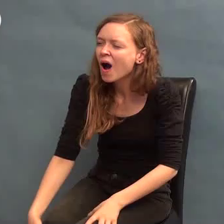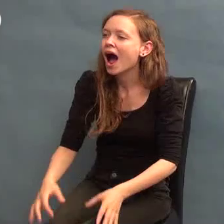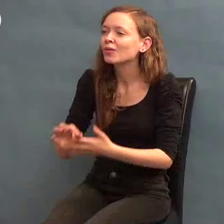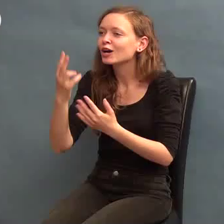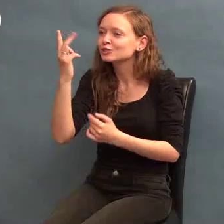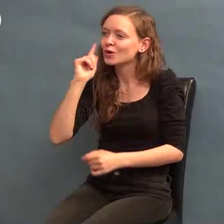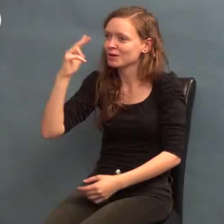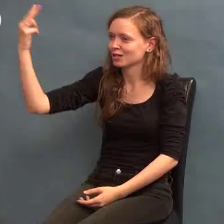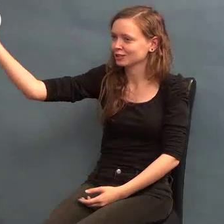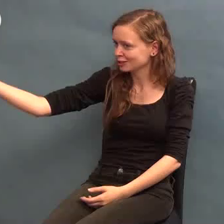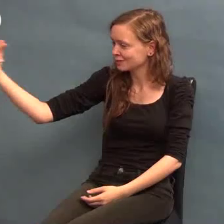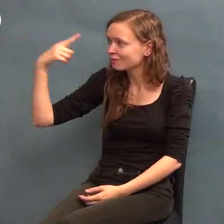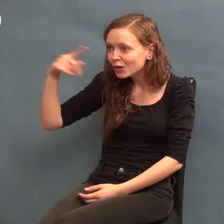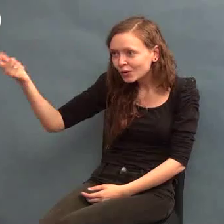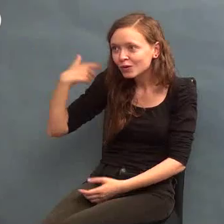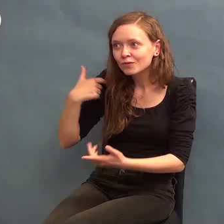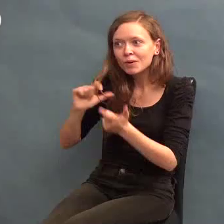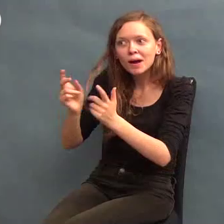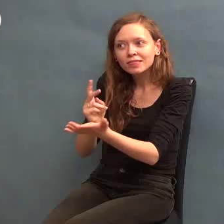Nadchodzi trzech chłopców, którzy widzieli wypadek.